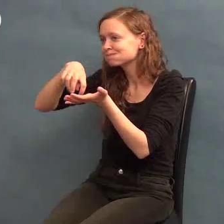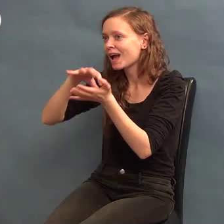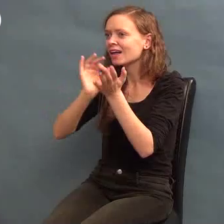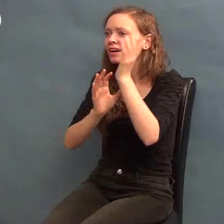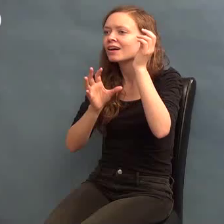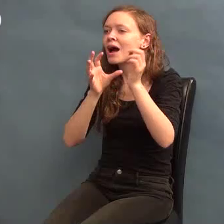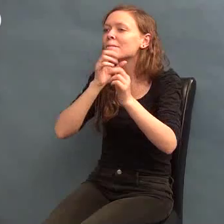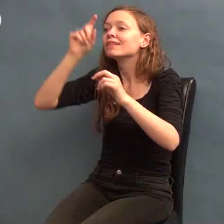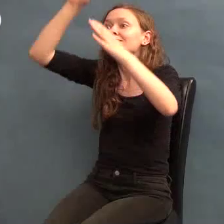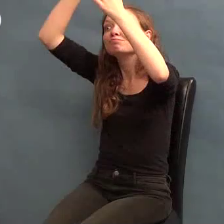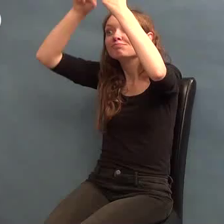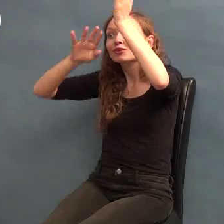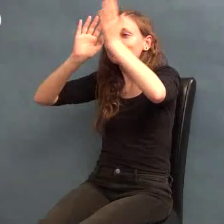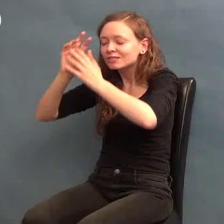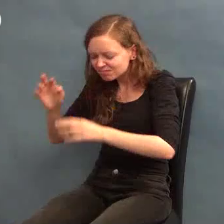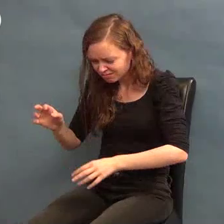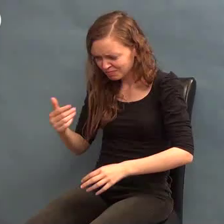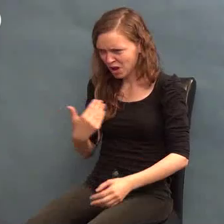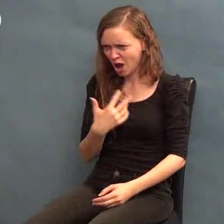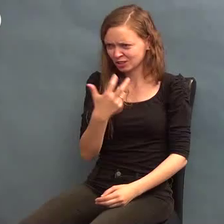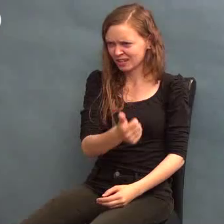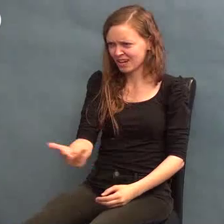A pan schodzi z drzewa i dziwi się, bo były trzy kosze, a są tylko dwa.